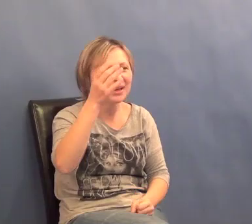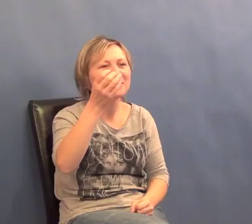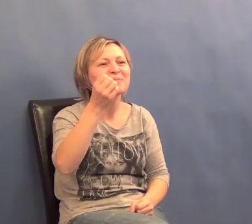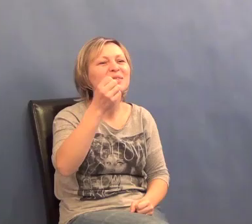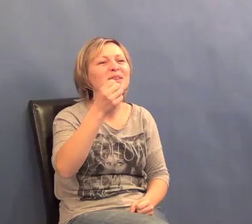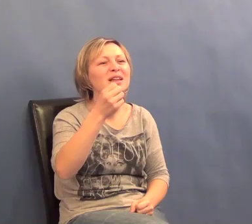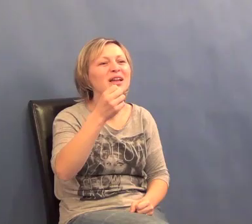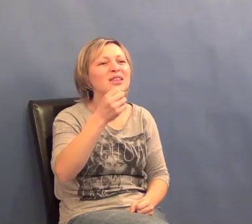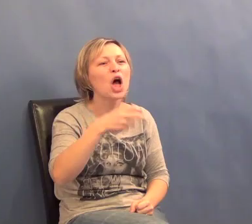Pociąg.